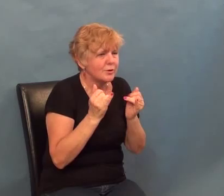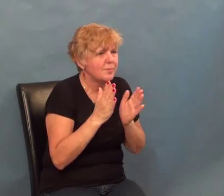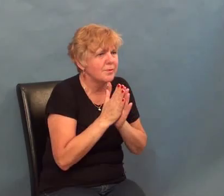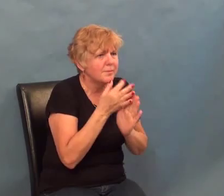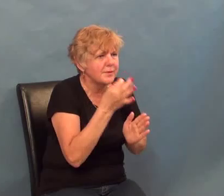Proszę, jak mam zapytać?